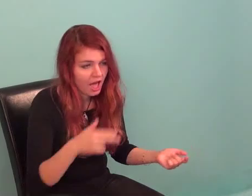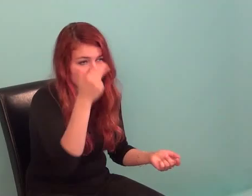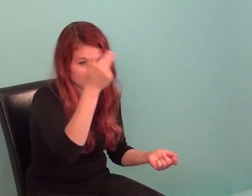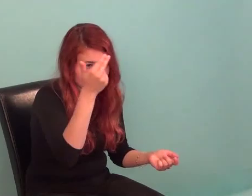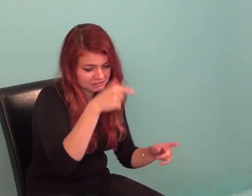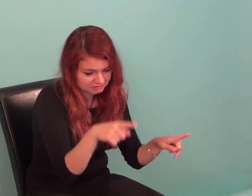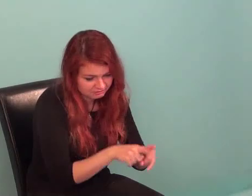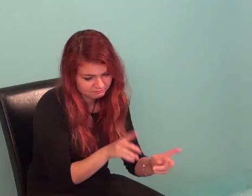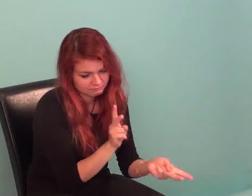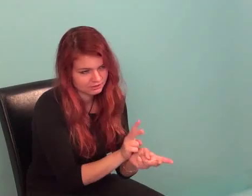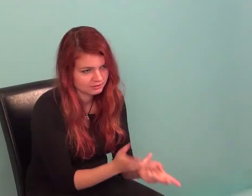A w niedzielę też się spotkajmy.